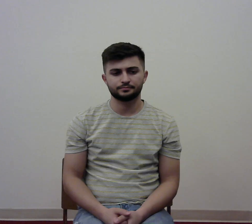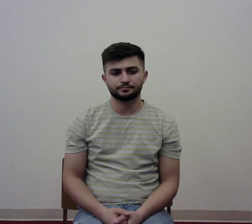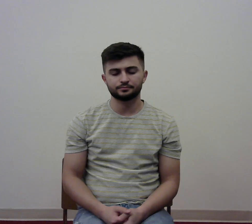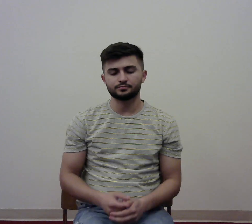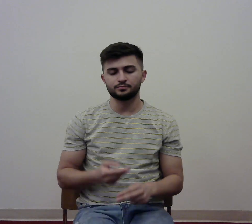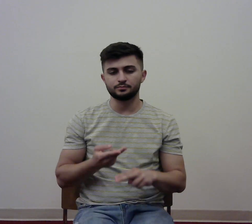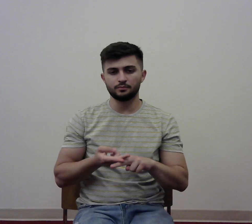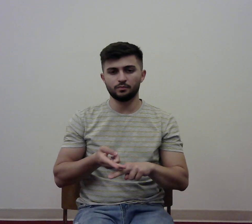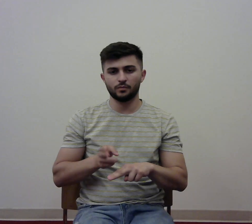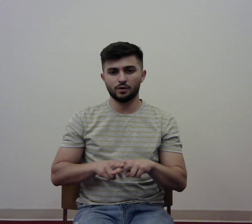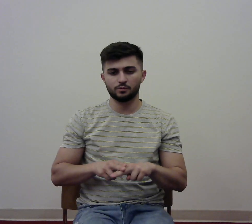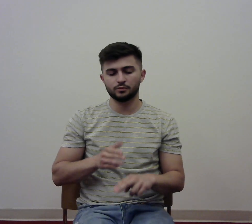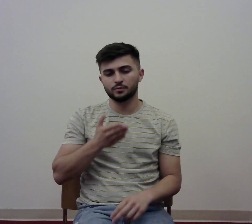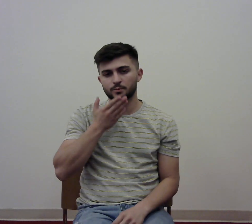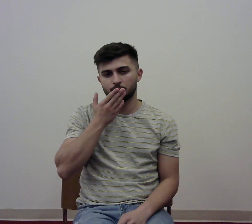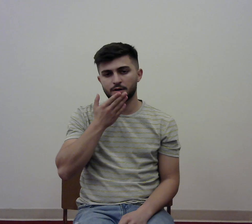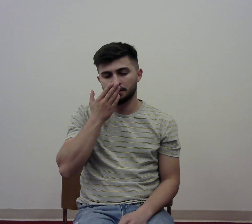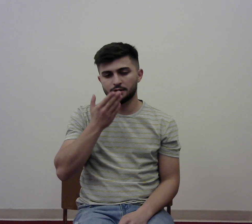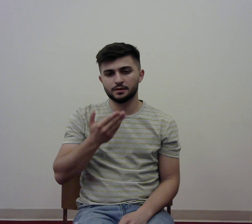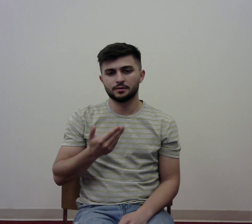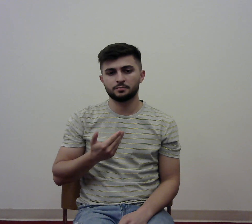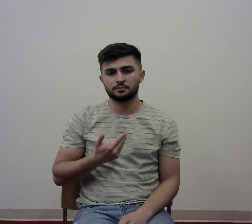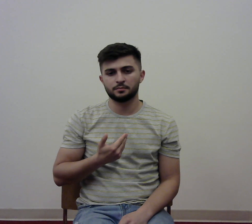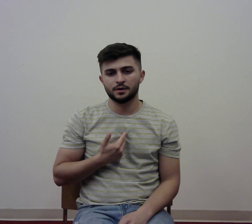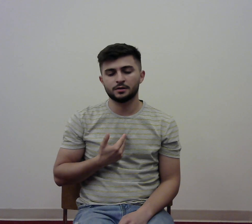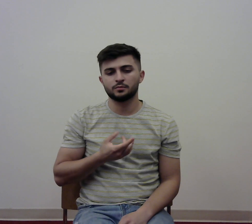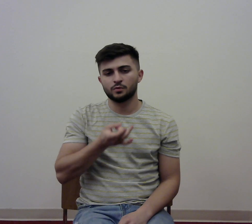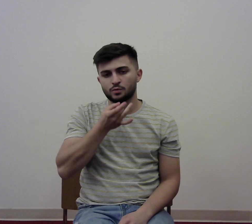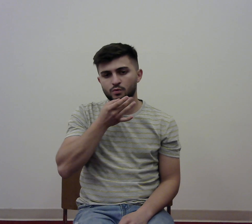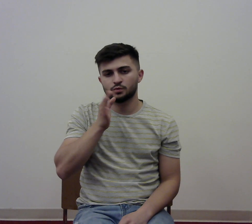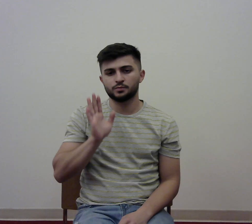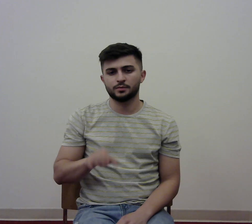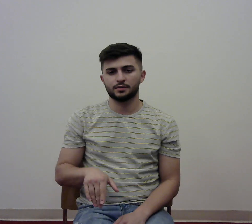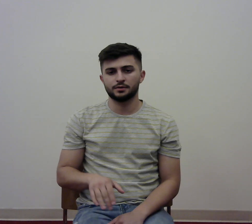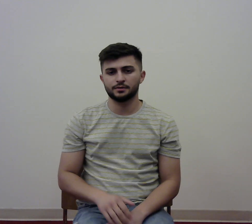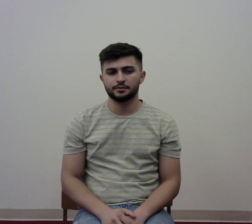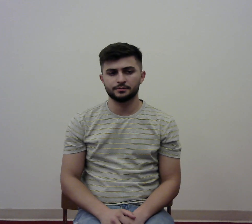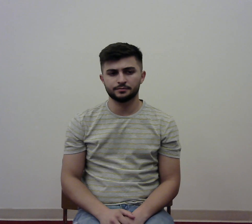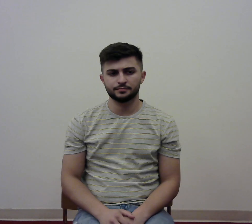Bu ətir mənim xoşuma gəlir